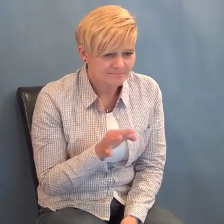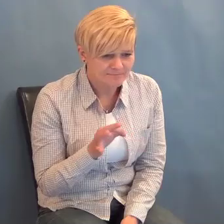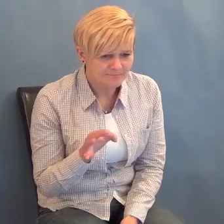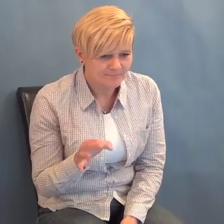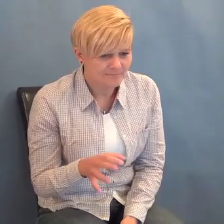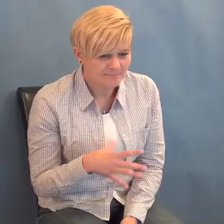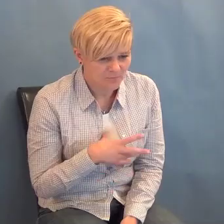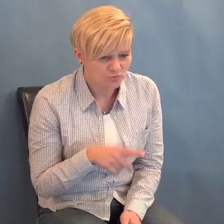Wybierać?